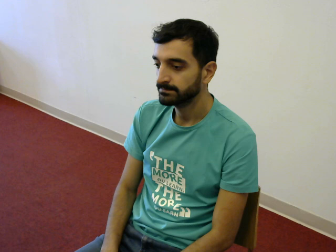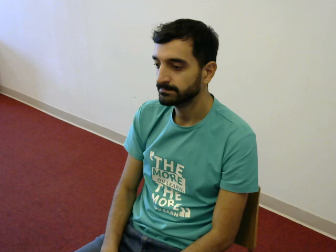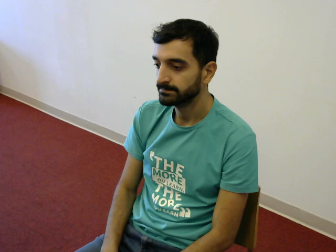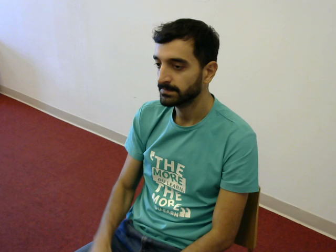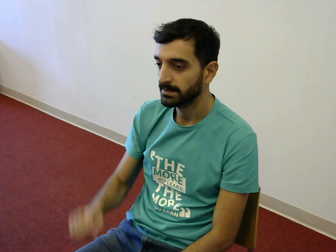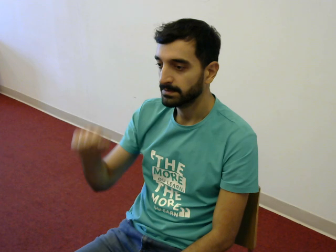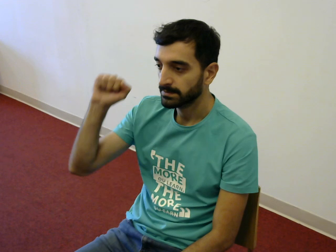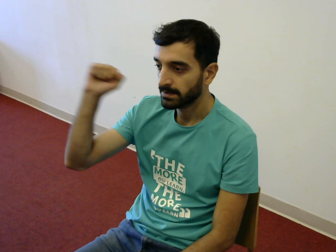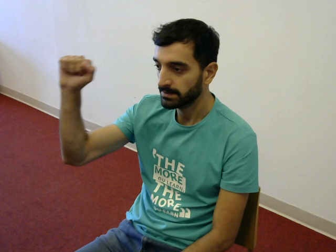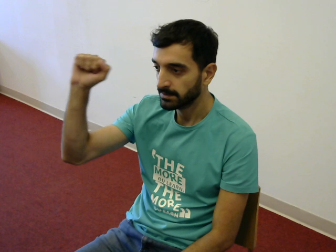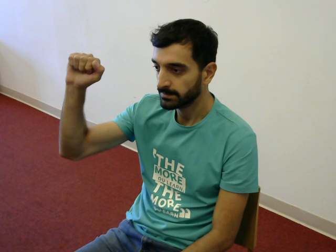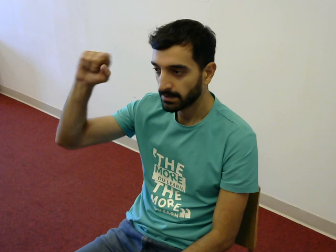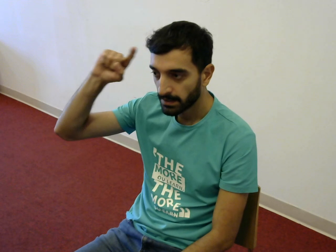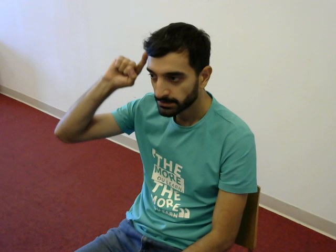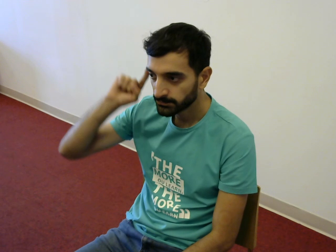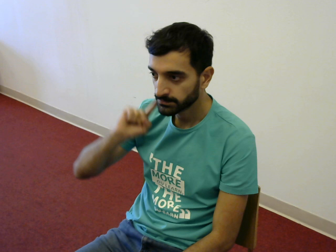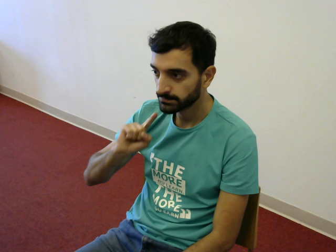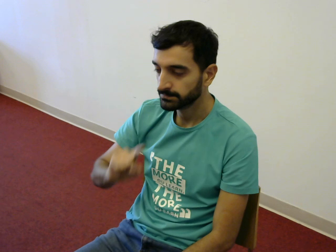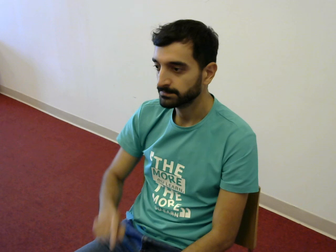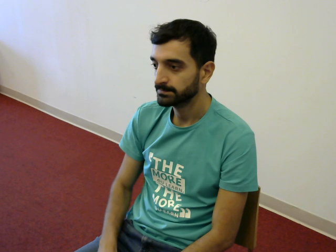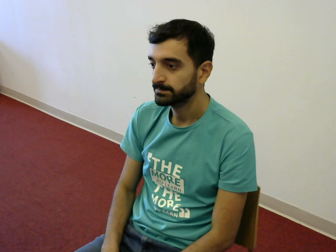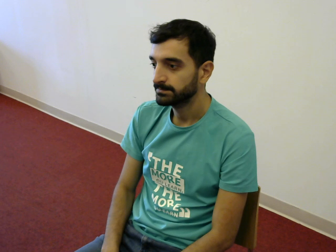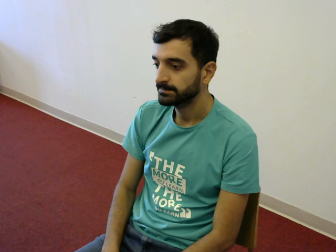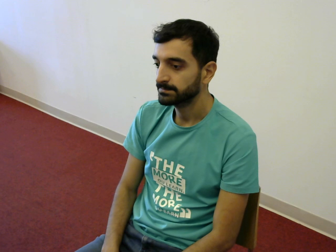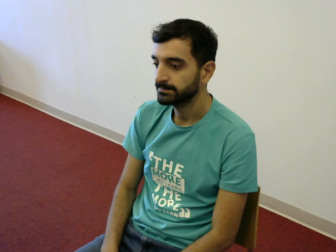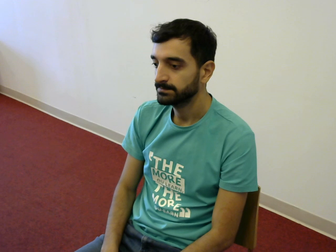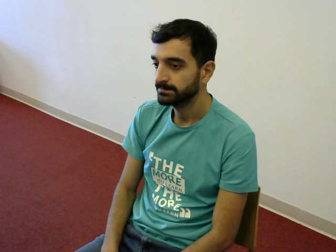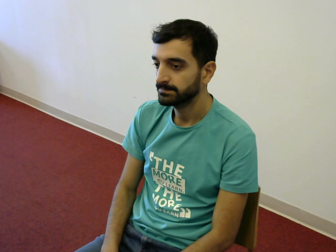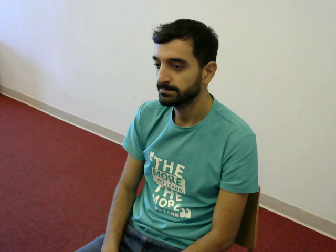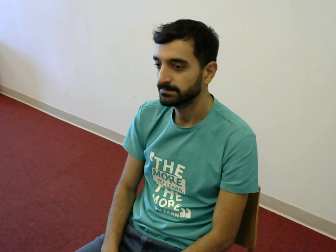Qarabağ Azərbaycandır!